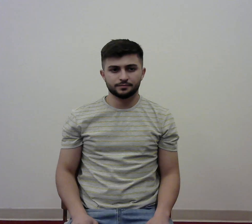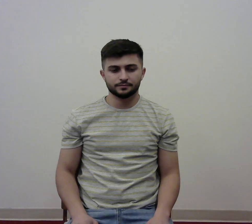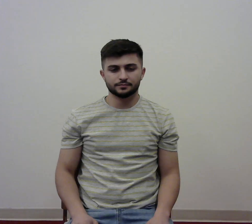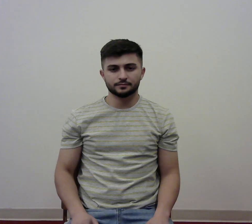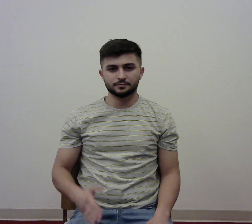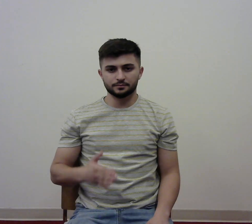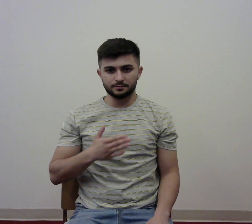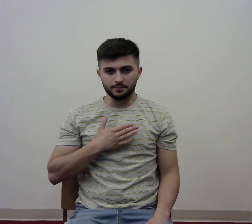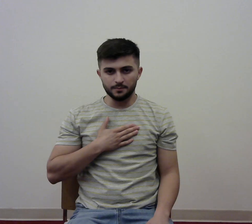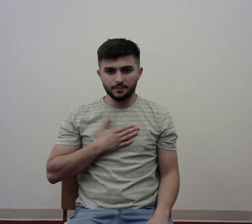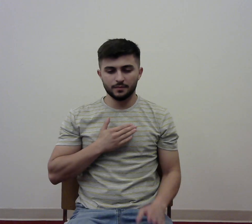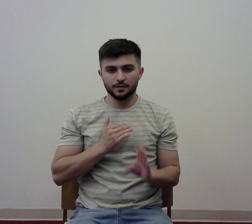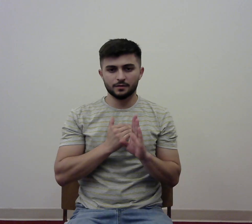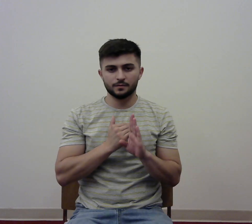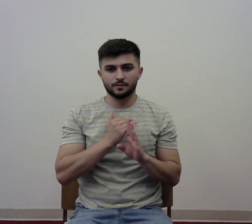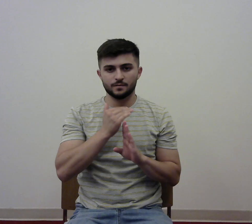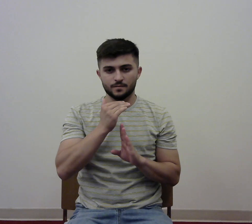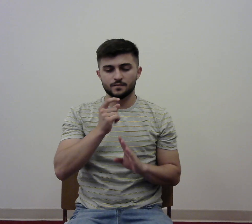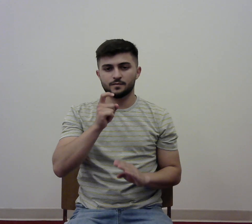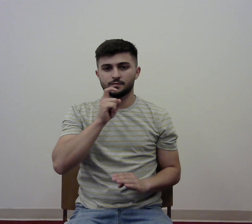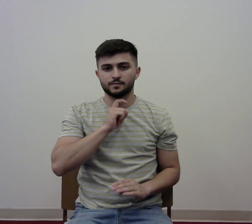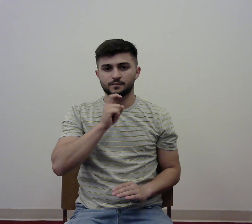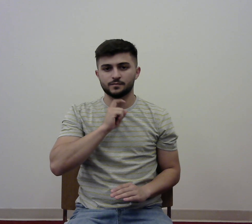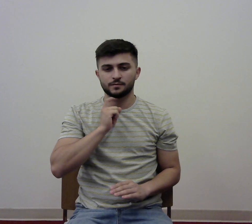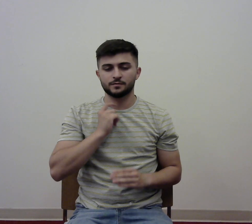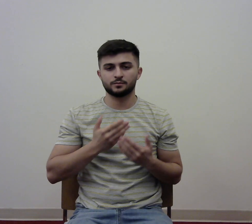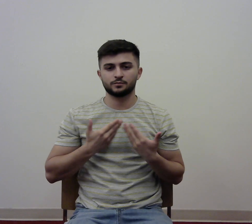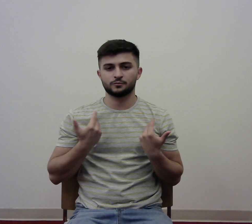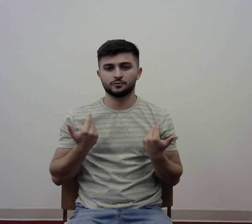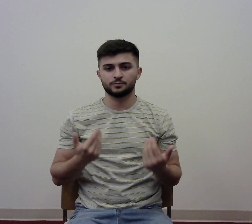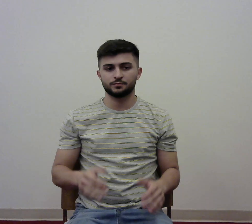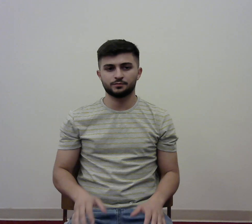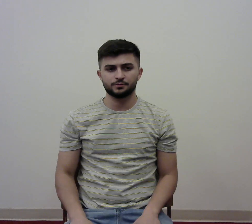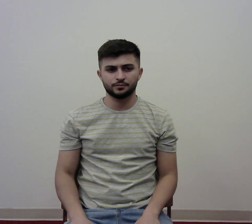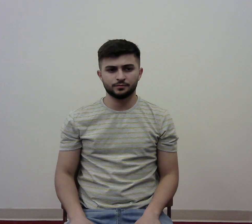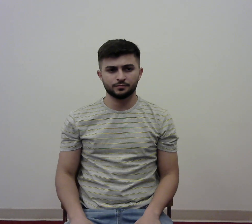Mənim ali təhsilim yoxdur